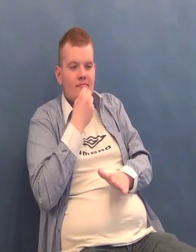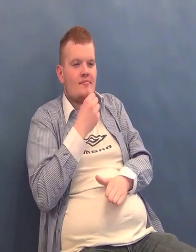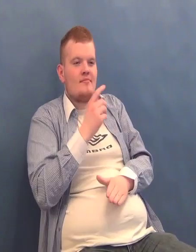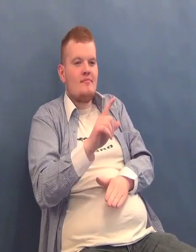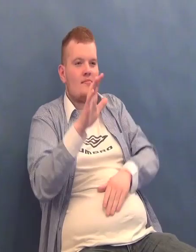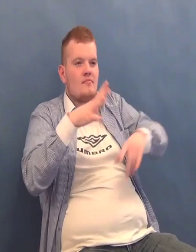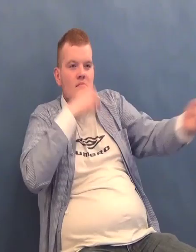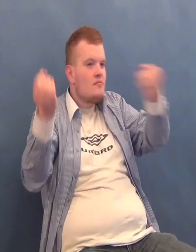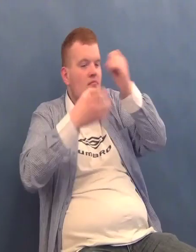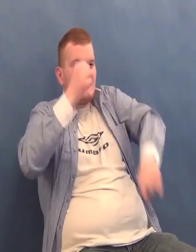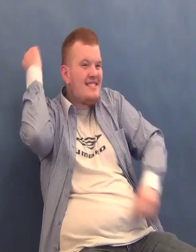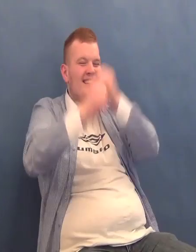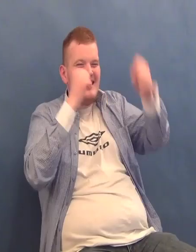[Pozostali mówią:] Ej, był alarm, walili w drzwi.